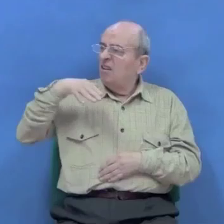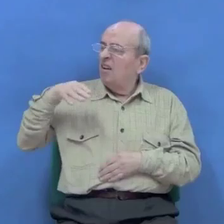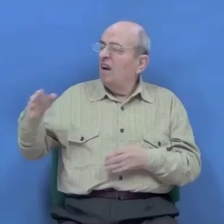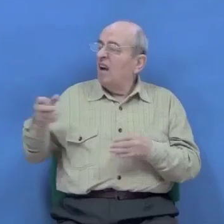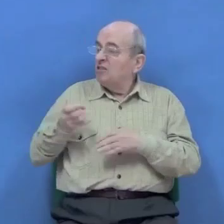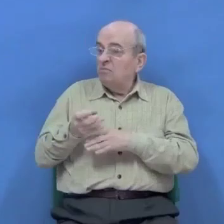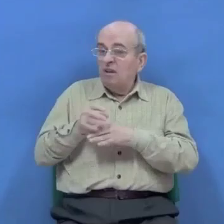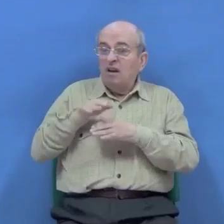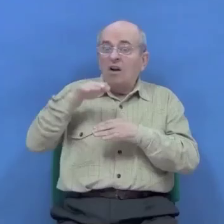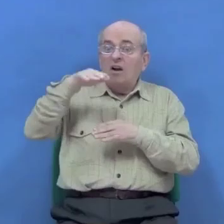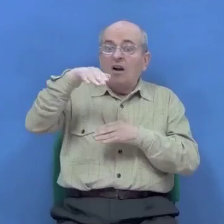Jedzie szybko.